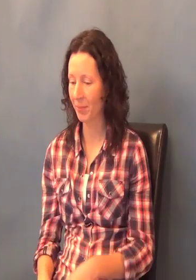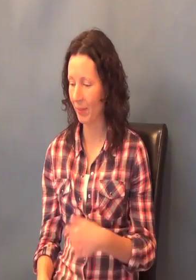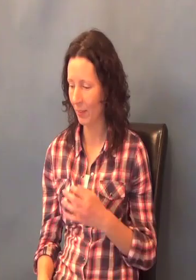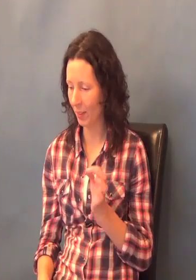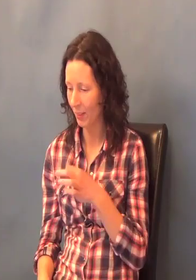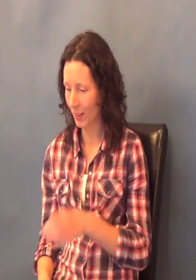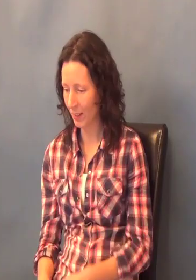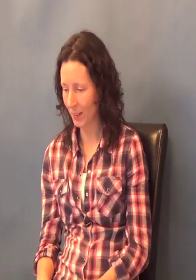Jestem ślepa.